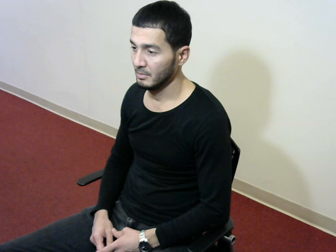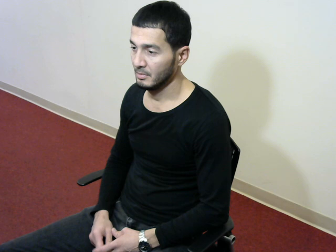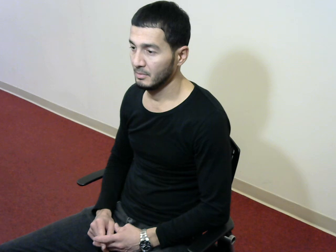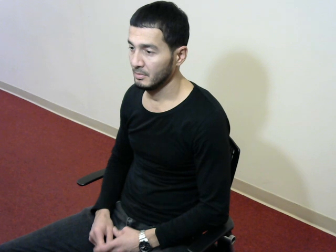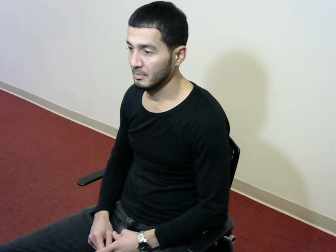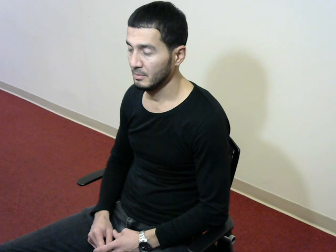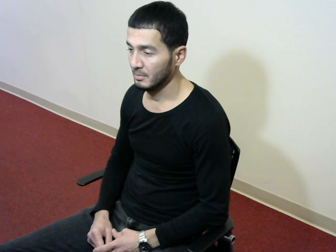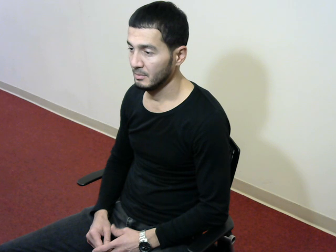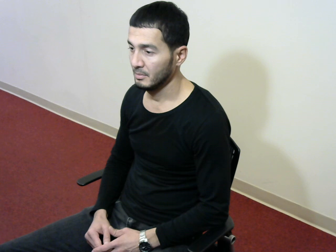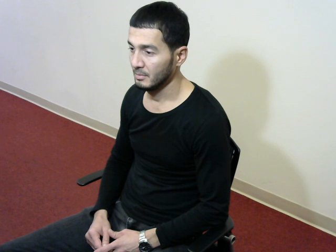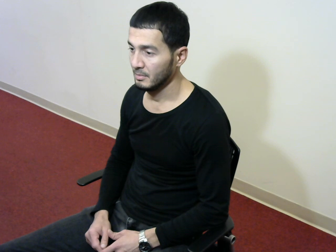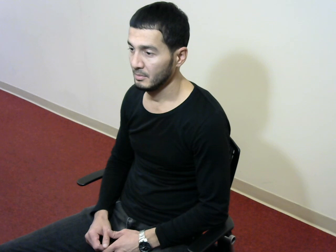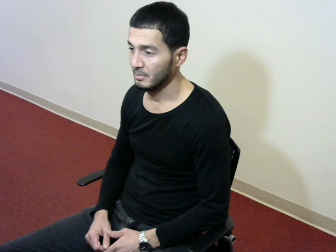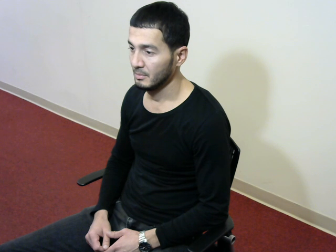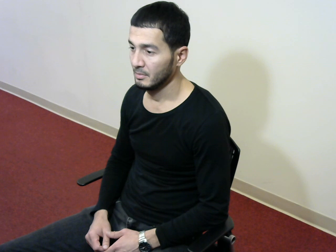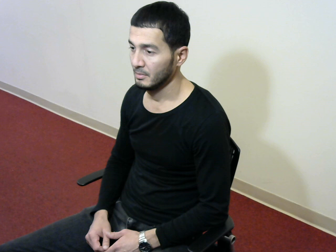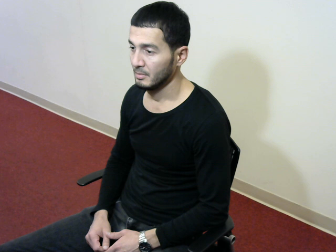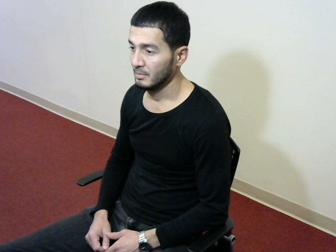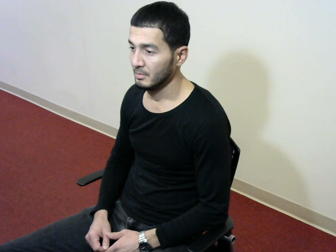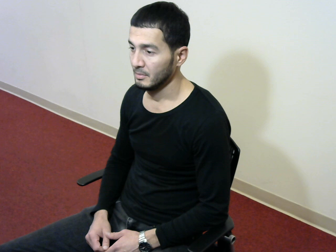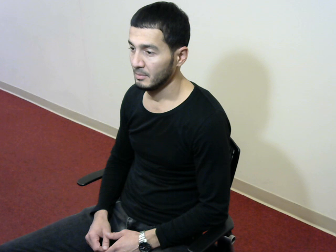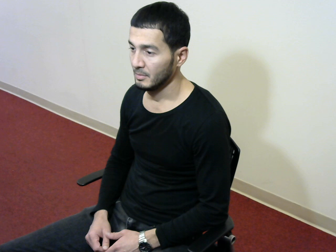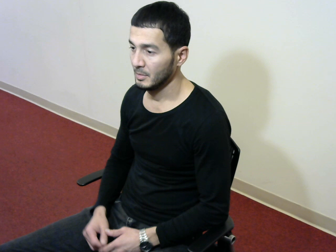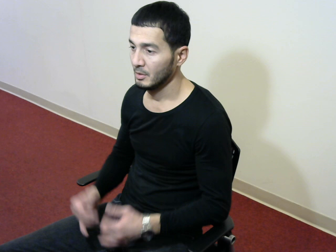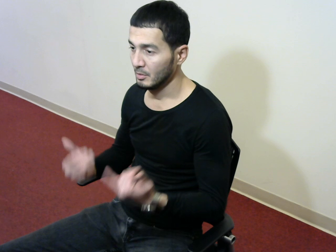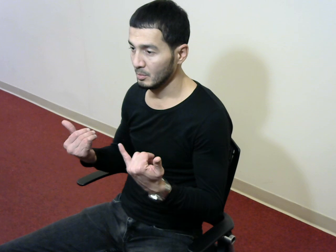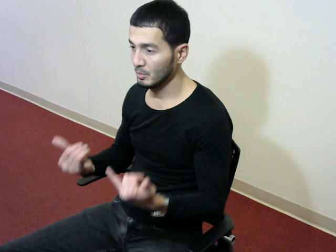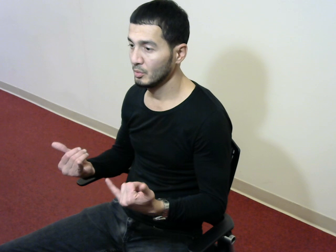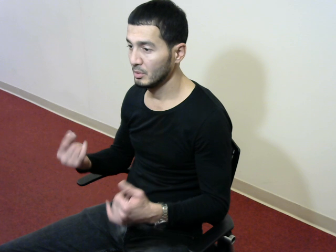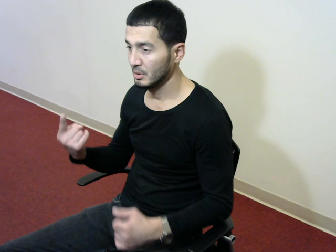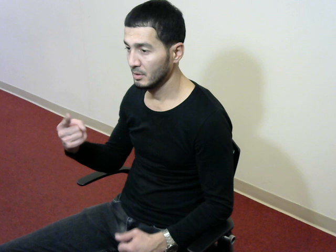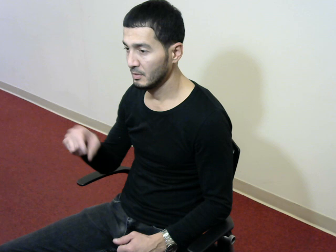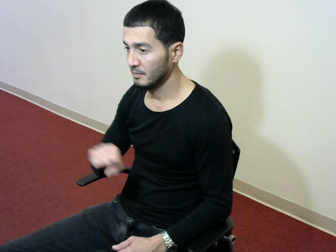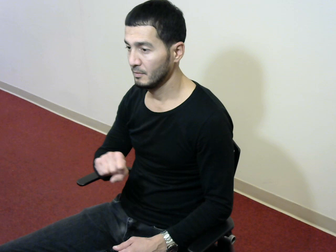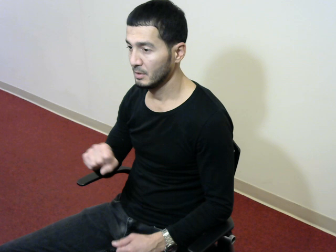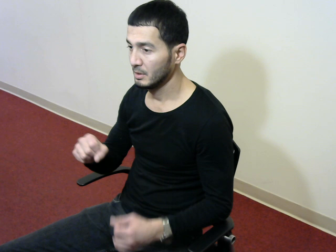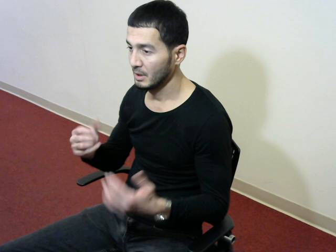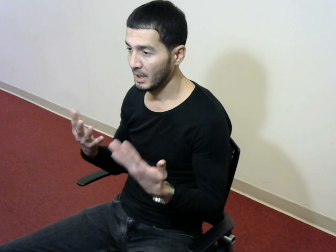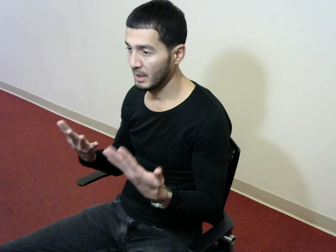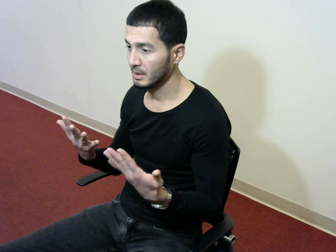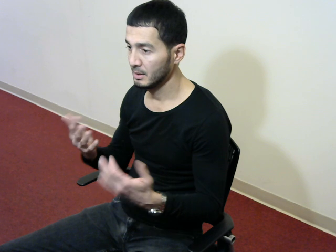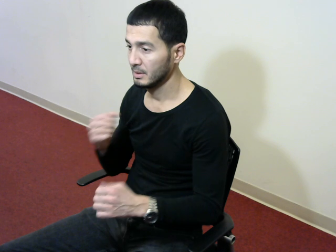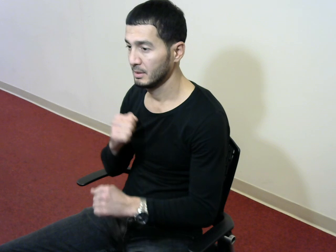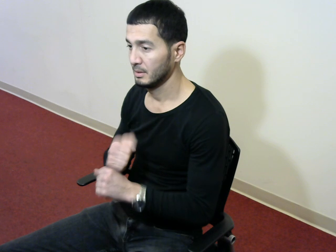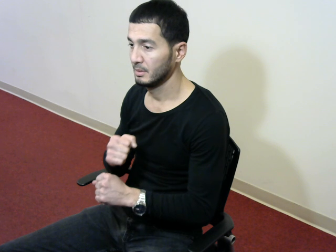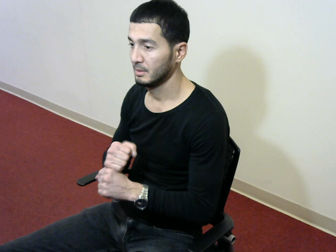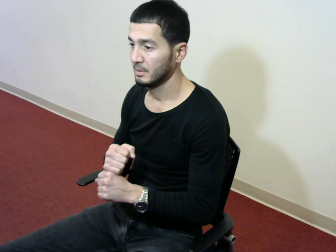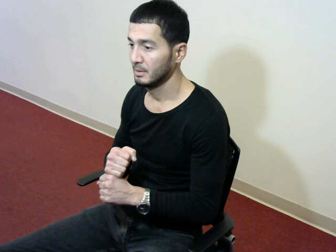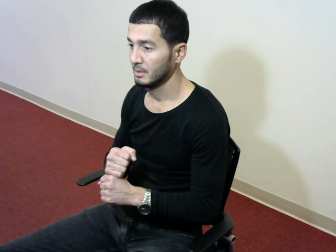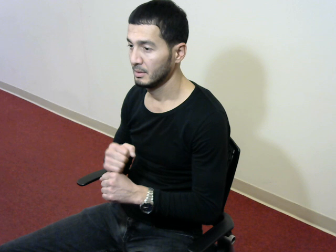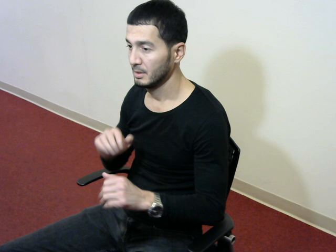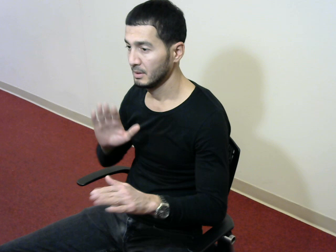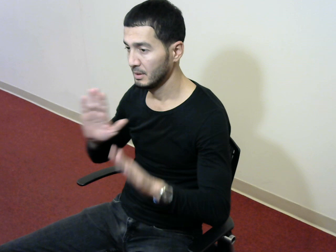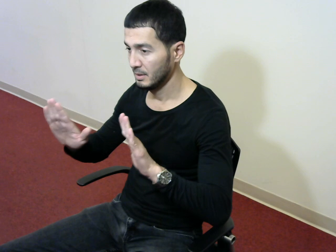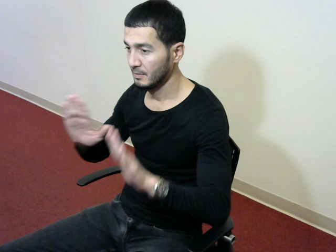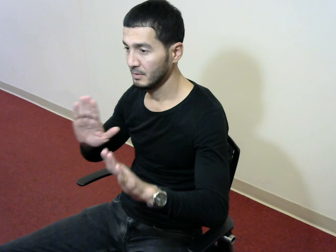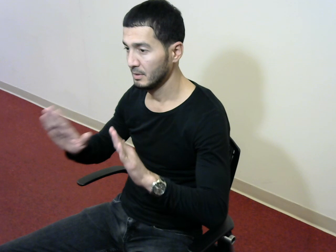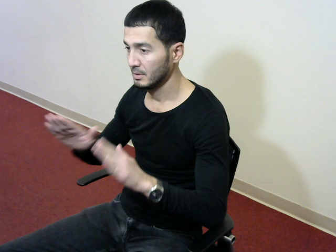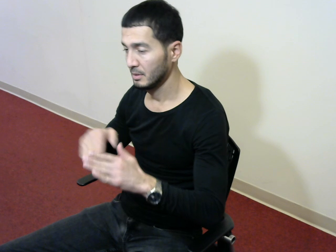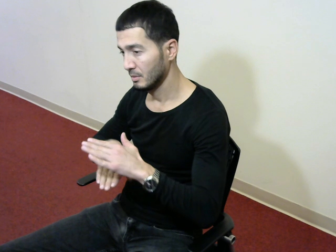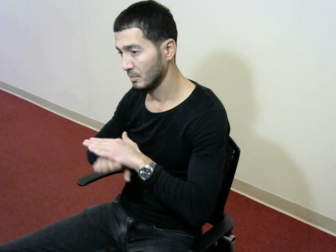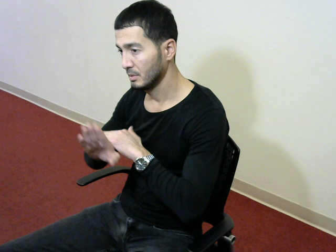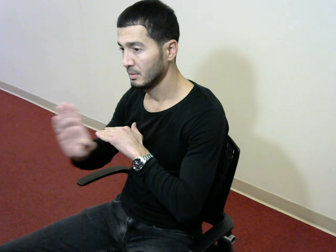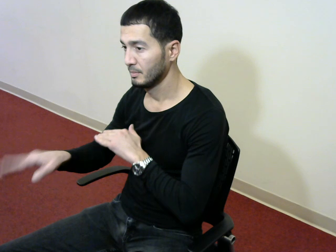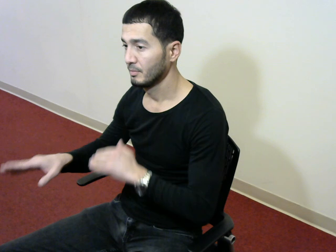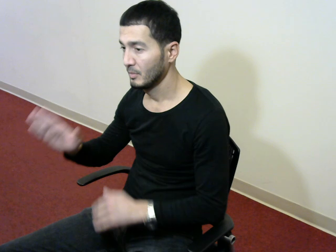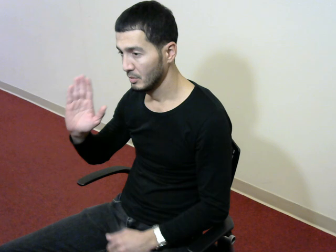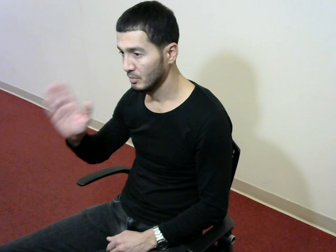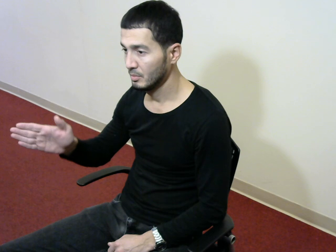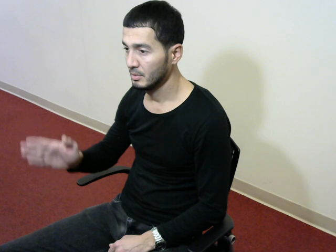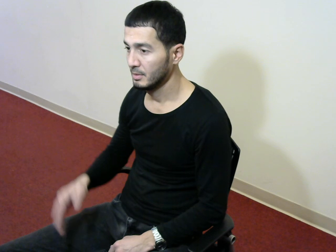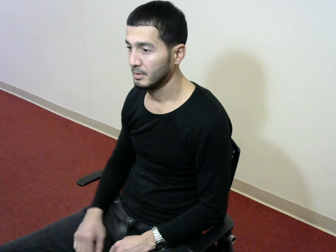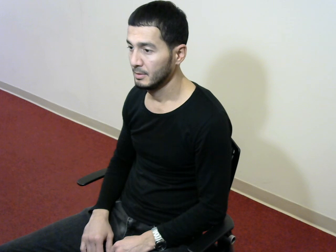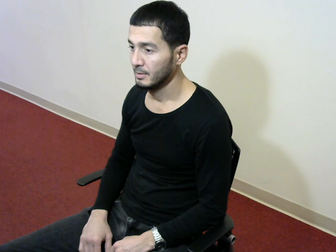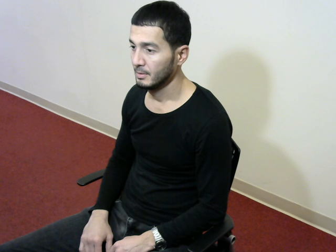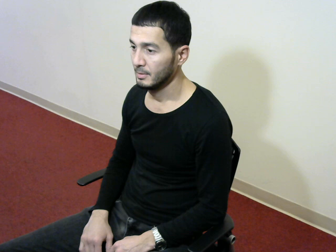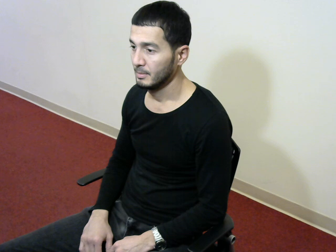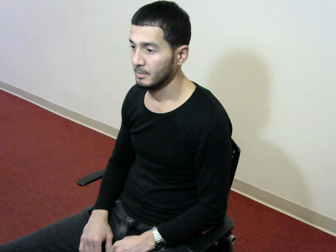Bu həftə əl işləri sərgisinə gedəcəm